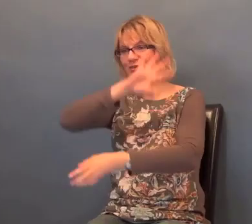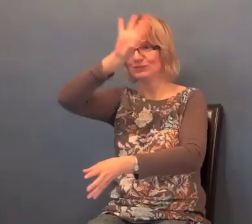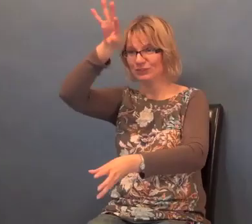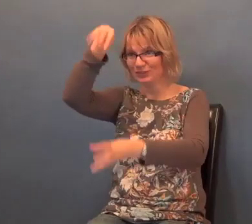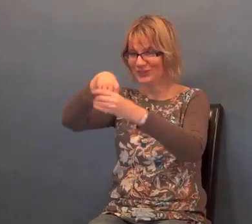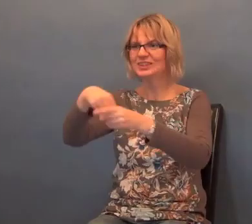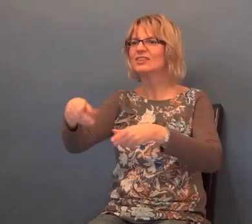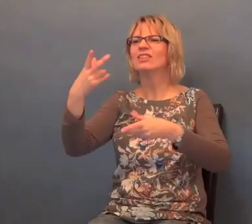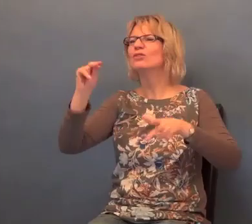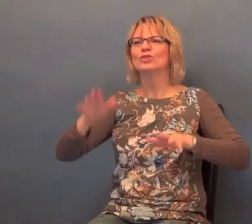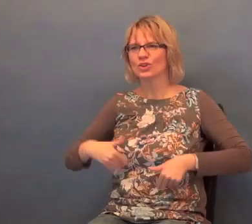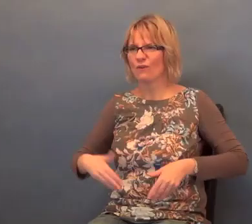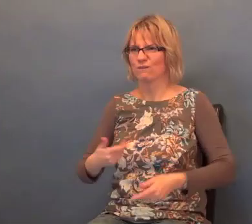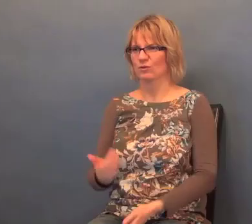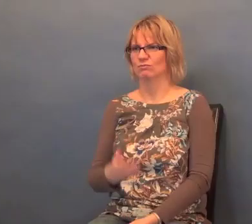To wszystko jest niezdrowe.